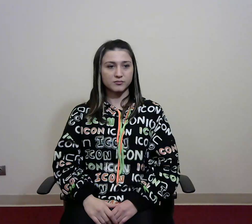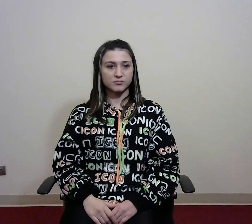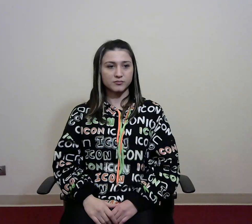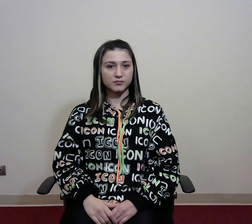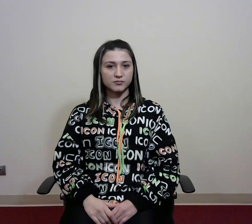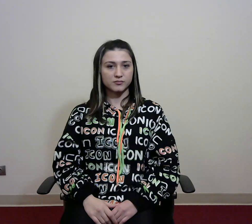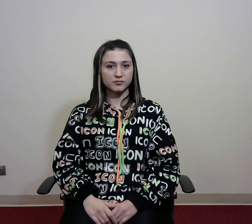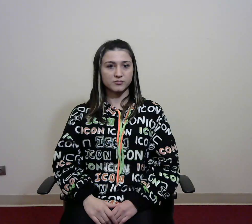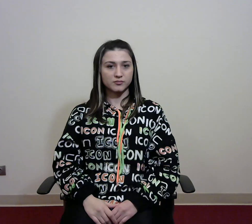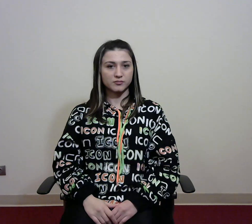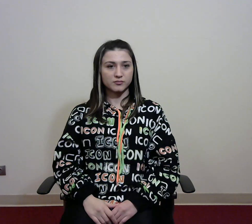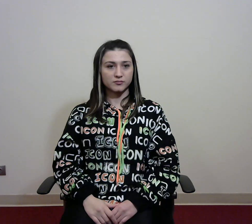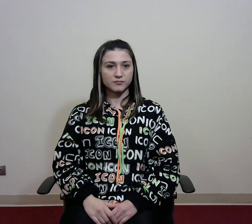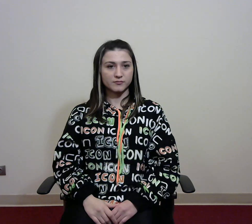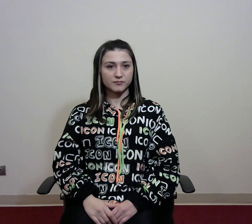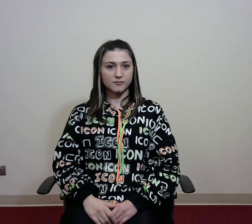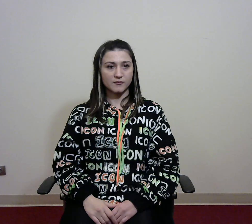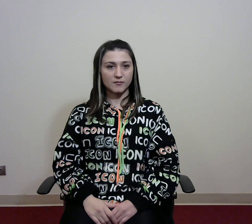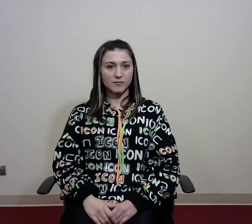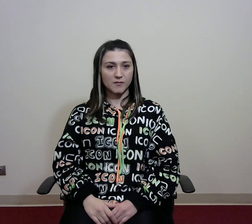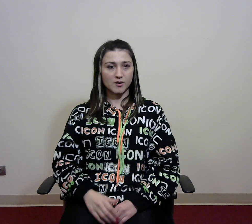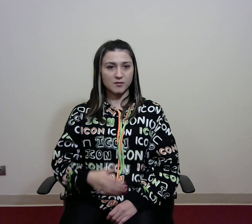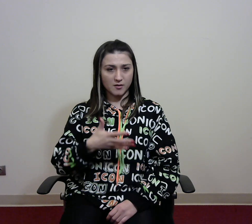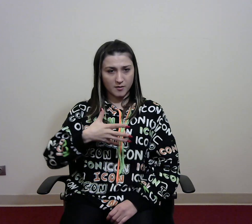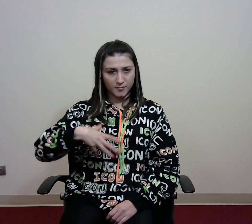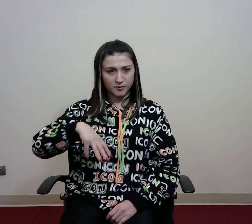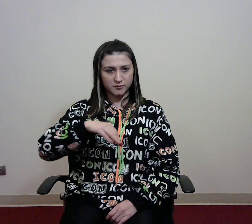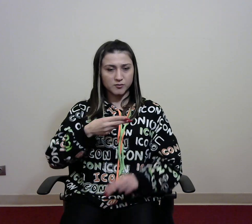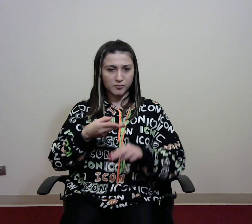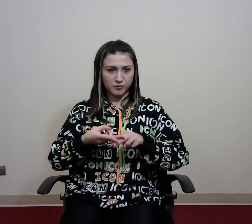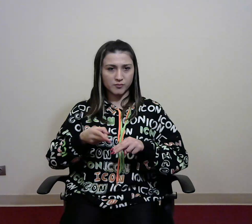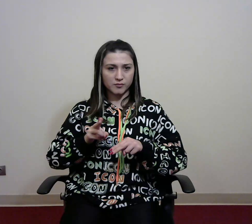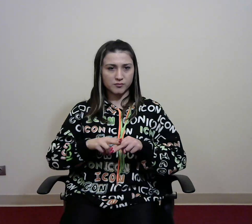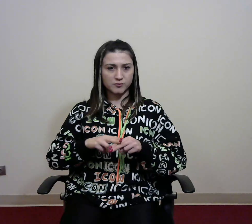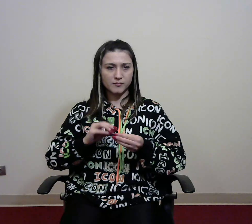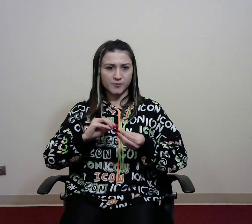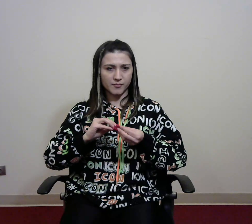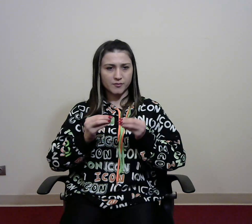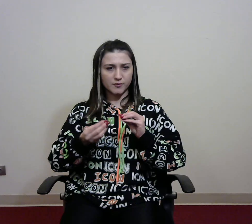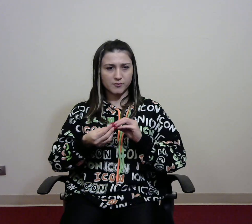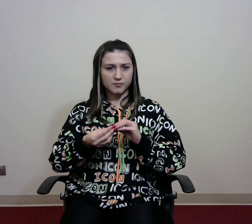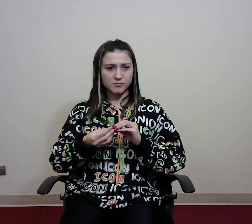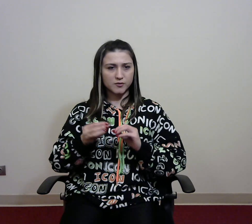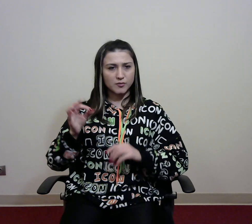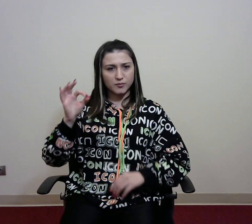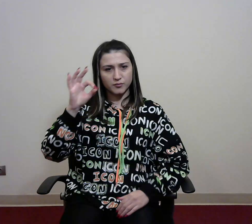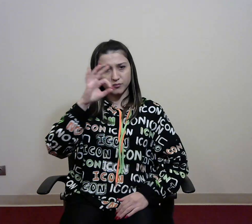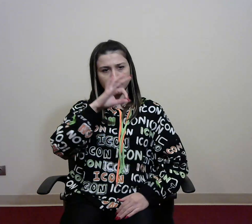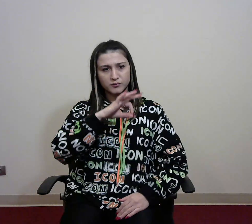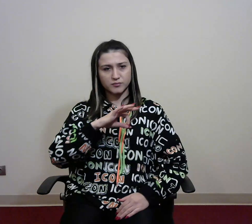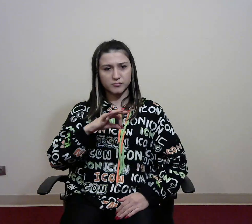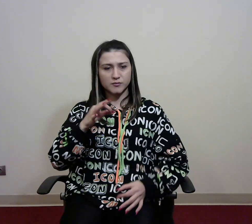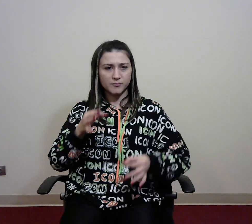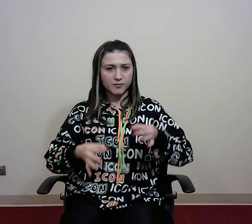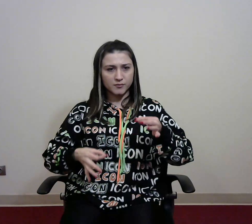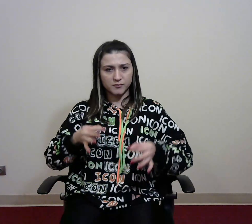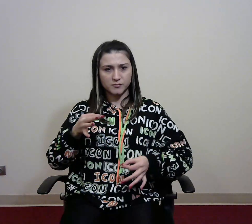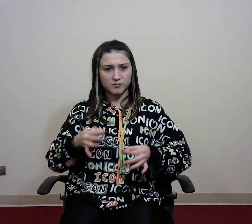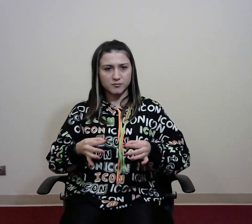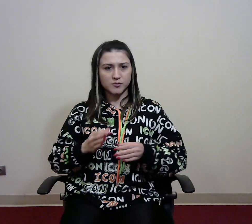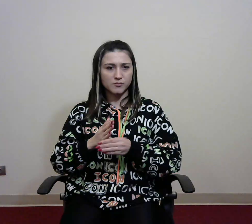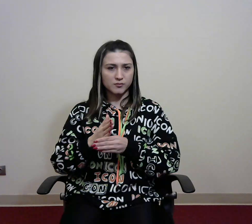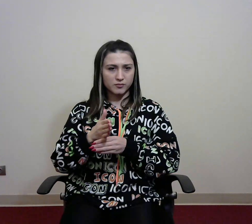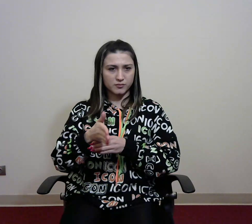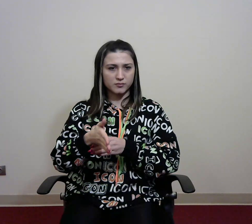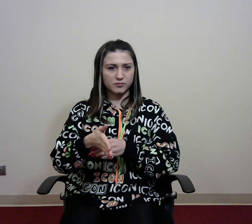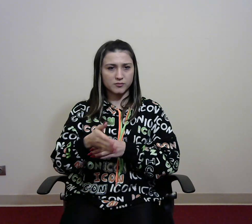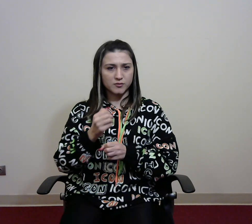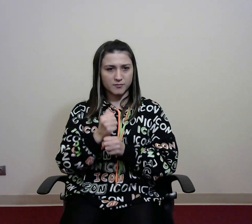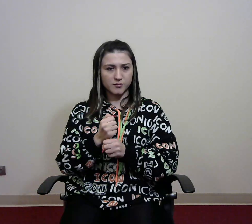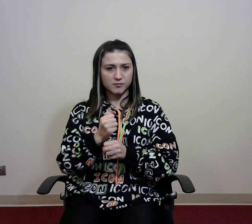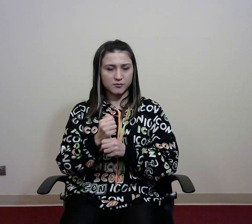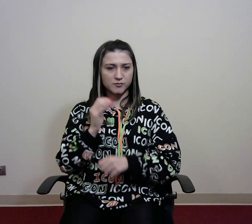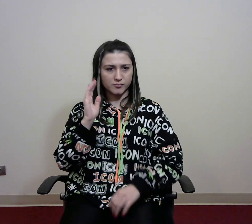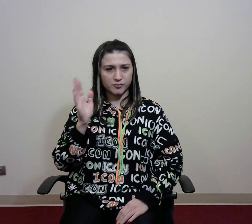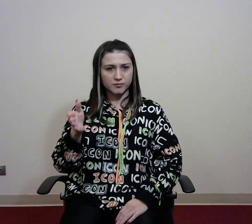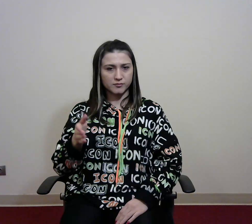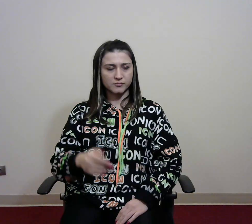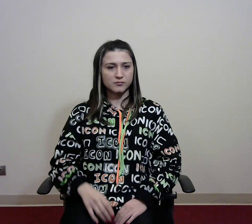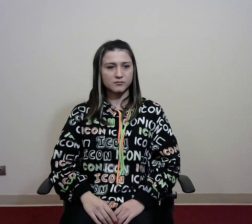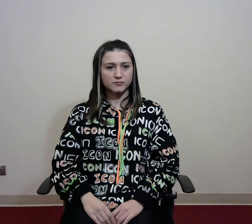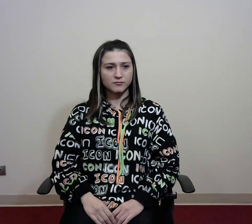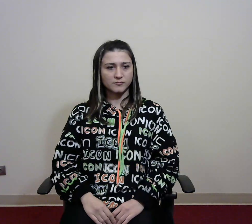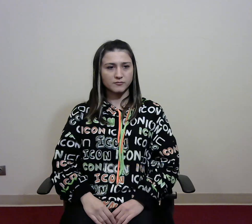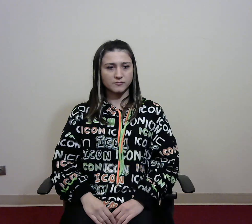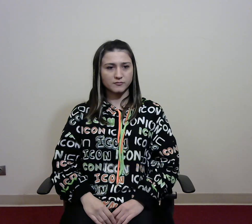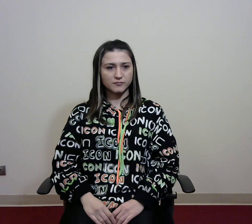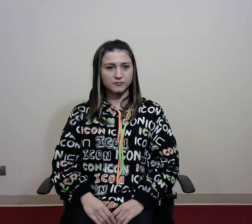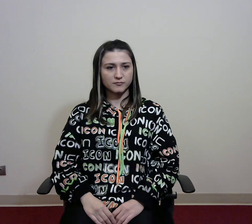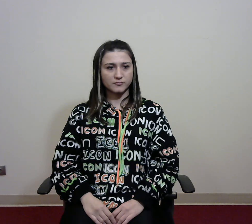Biz bu məsələ ilə bağlı məhkəməyə müraciət edəcəyik